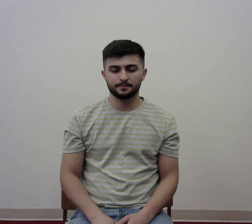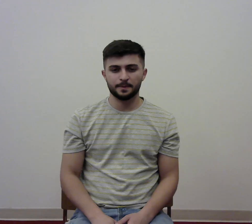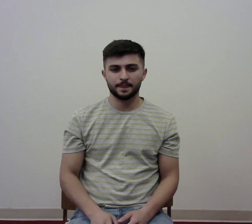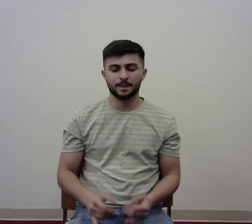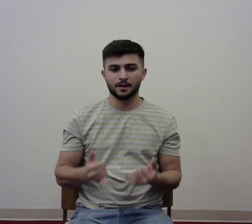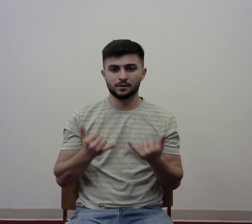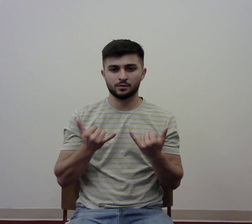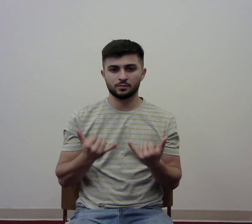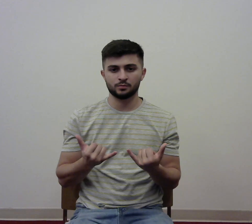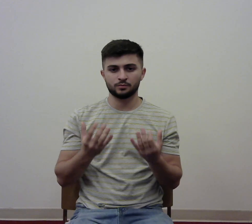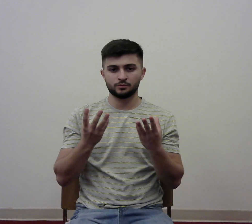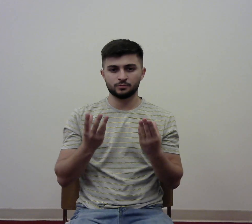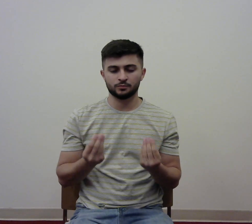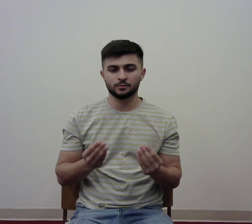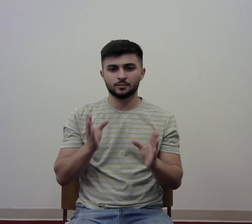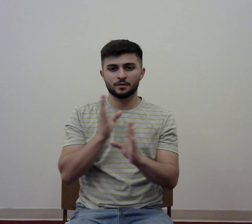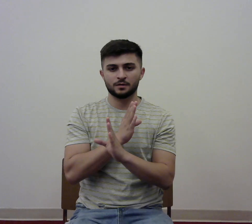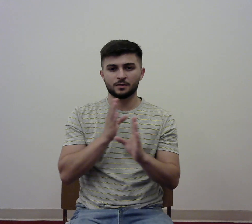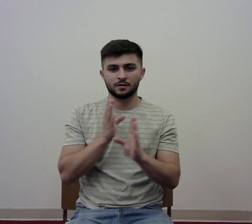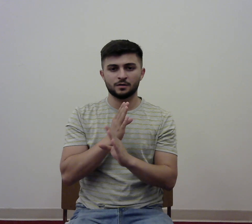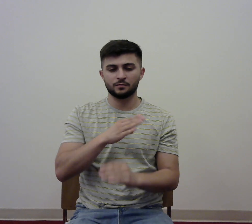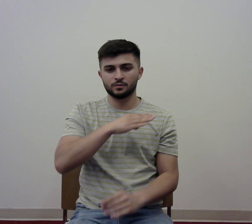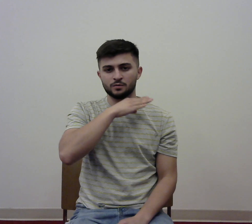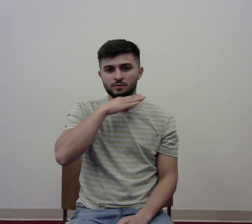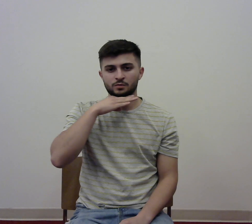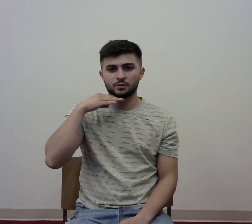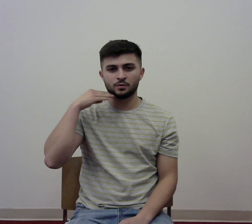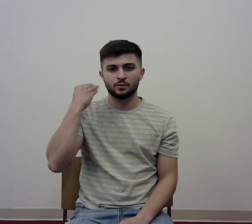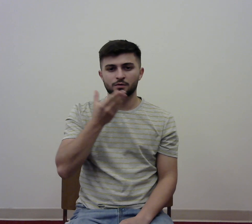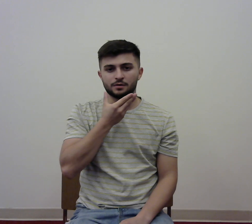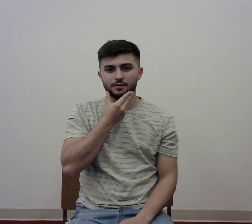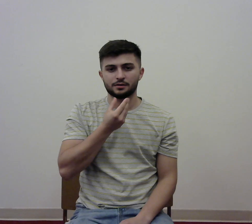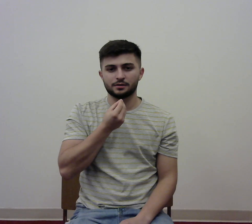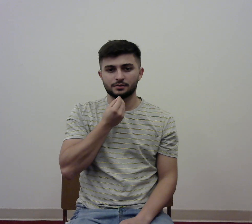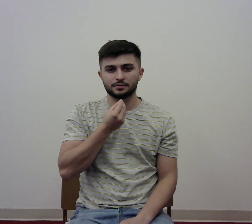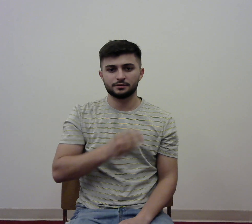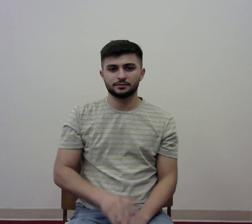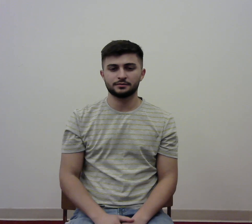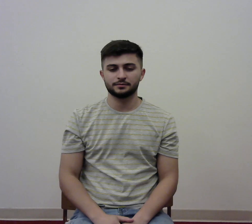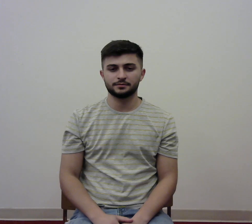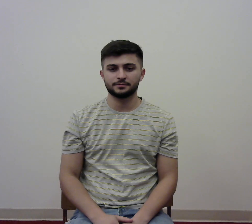Bu gün hava çox gözəldir